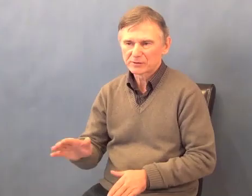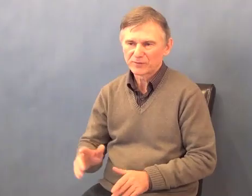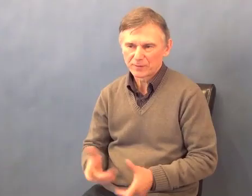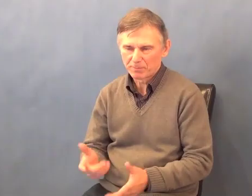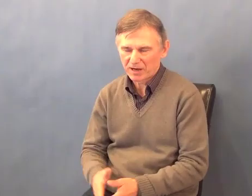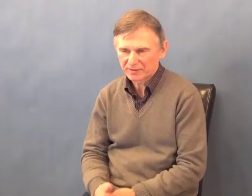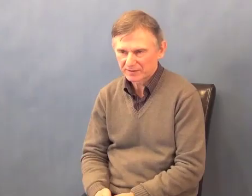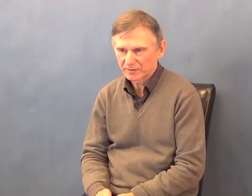Ślisko.